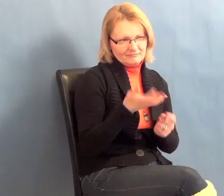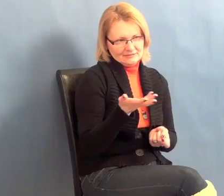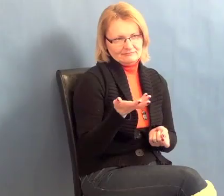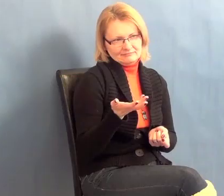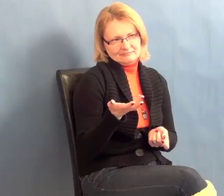Nie wiem.